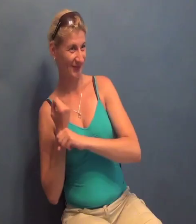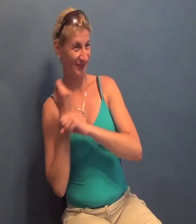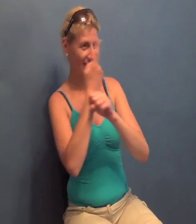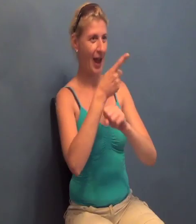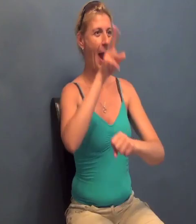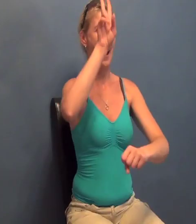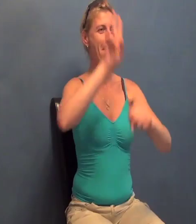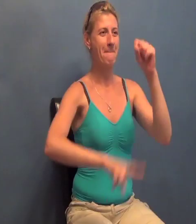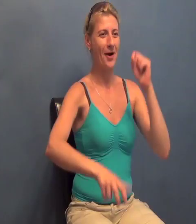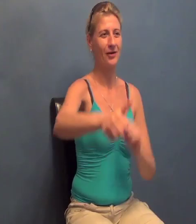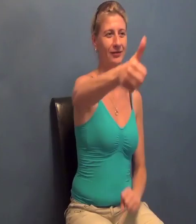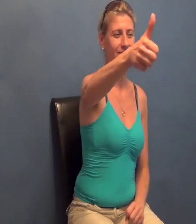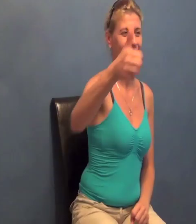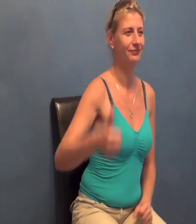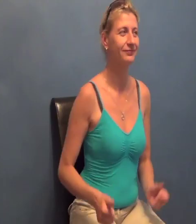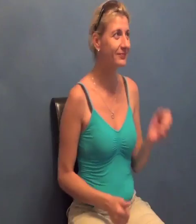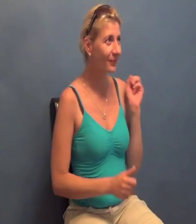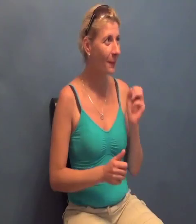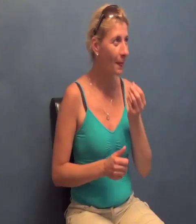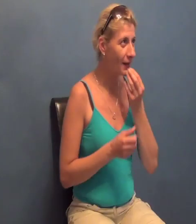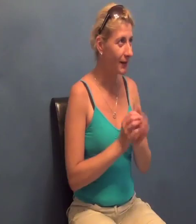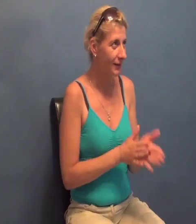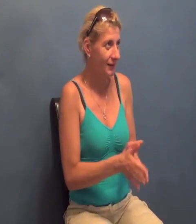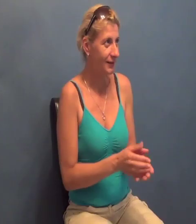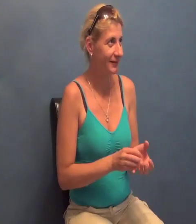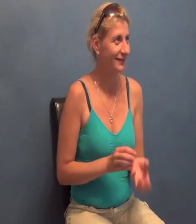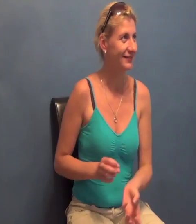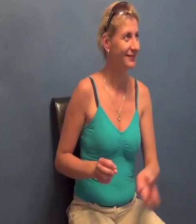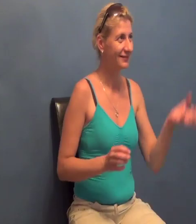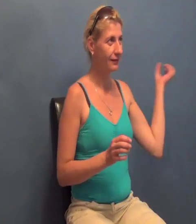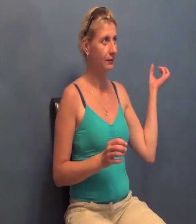Policjant stoi obok niego, chłopiec bierze zamach i zauważa policjanta.